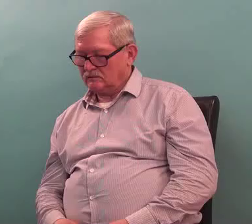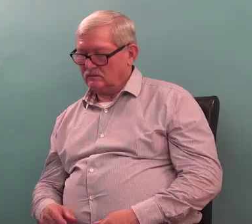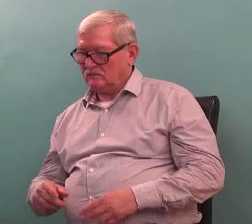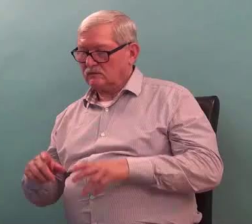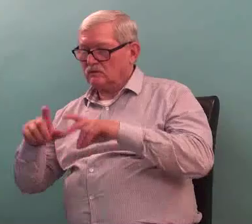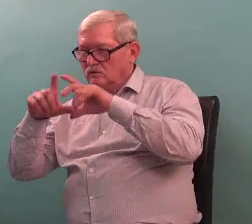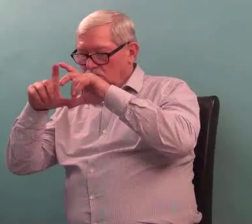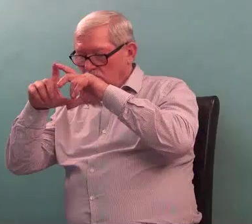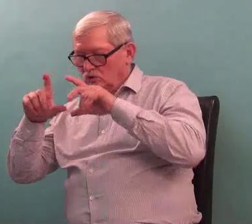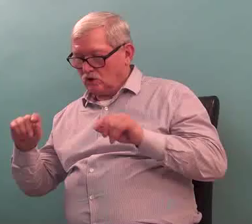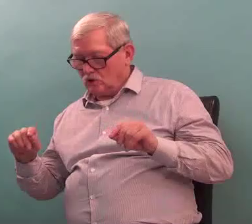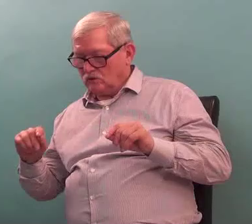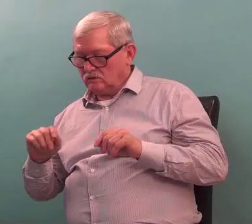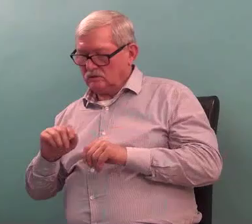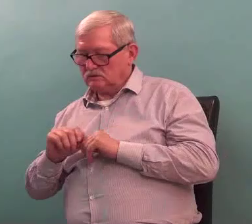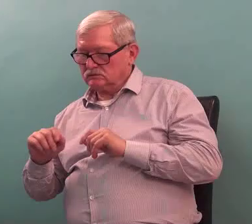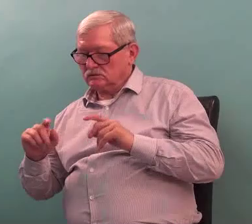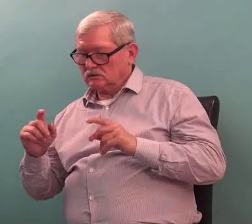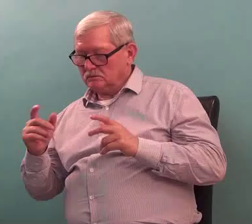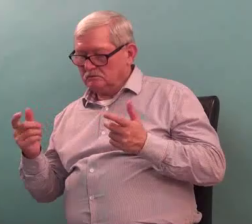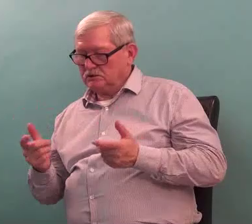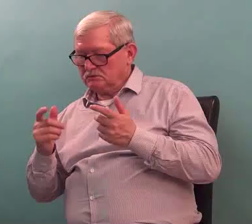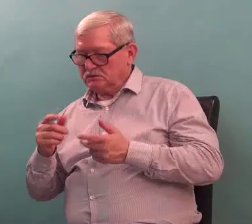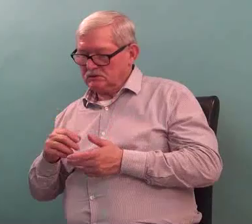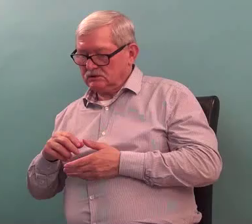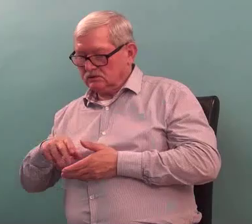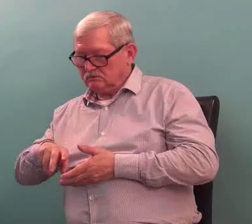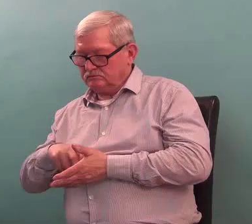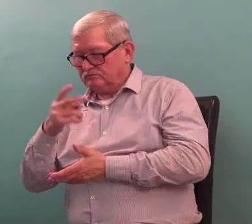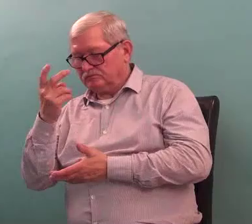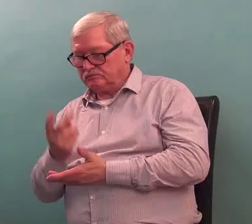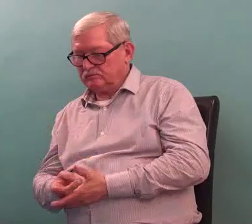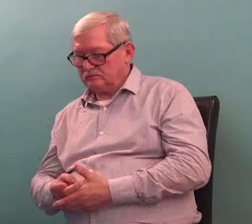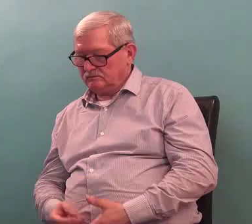Trójkąt mówi, że jest niebezpiecznie, można upaść.